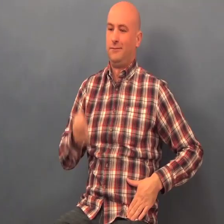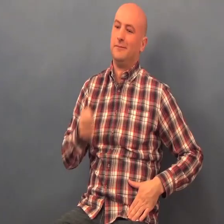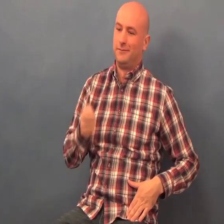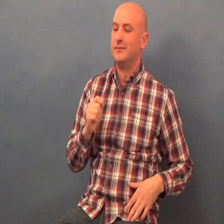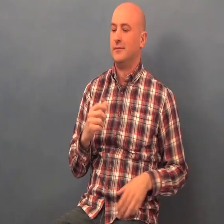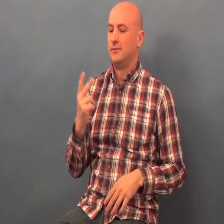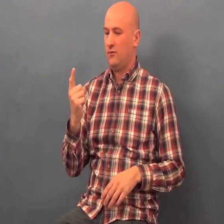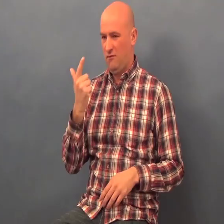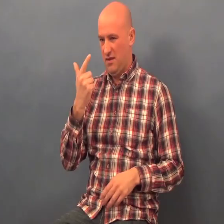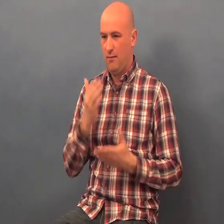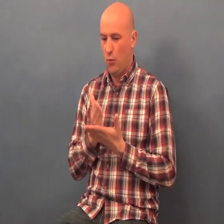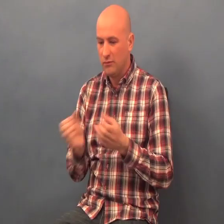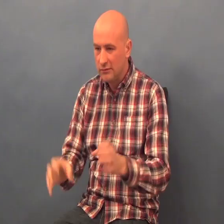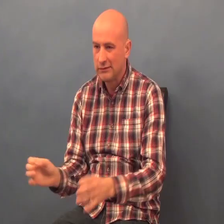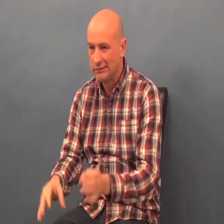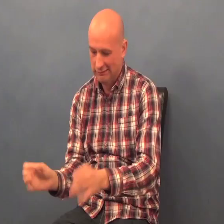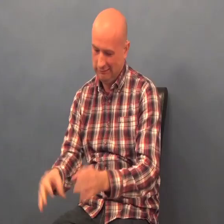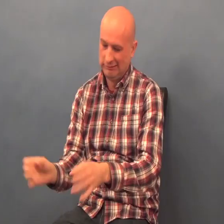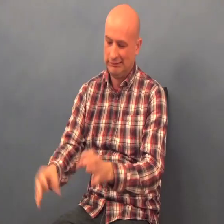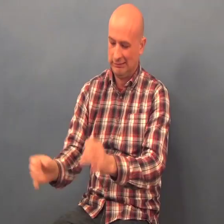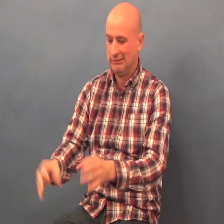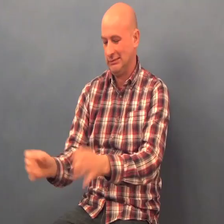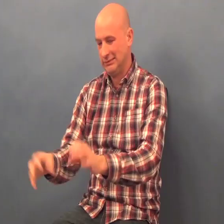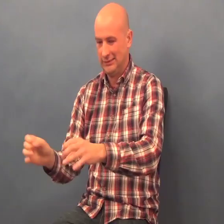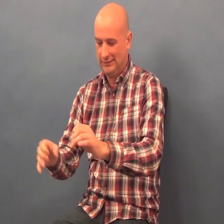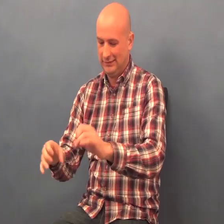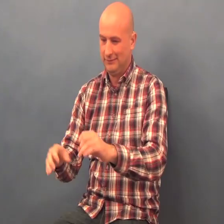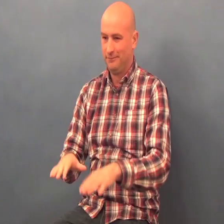Dwóch chłopców pomaga zebrać z ziemi gruszki.